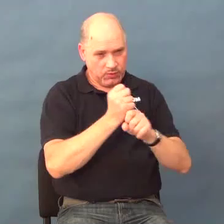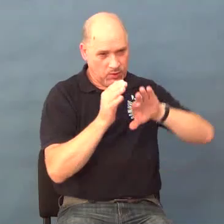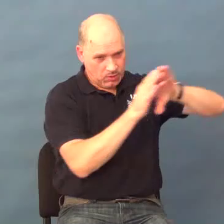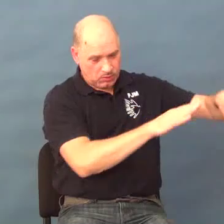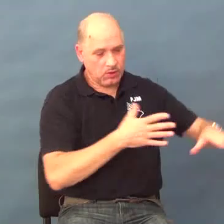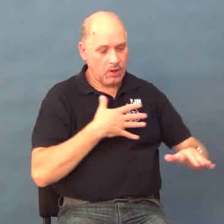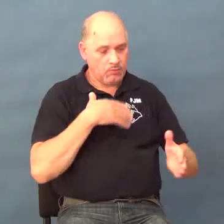Jestem zajęty.